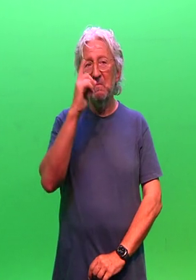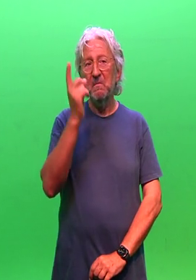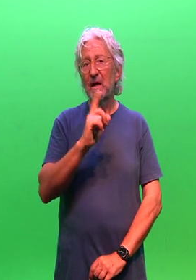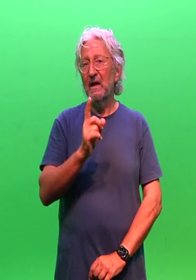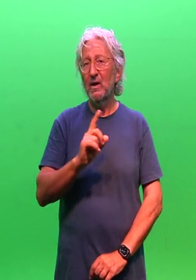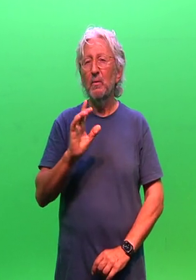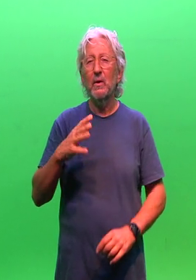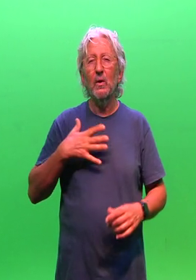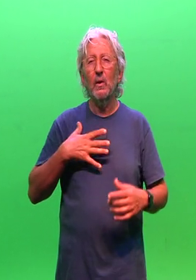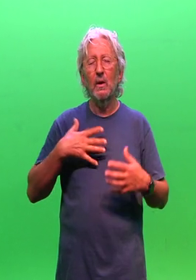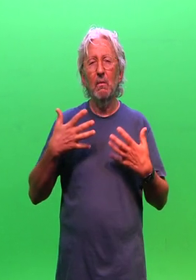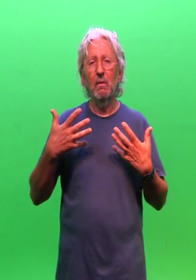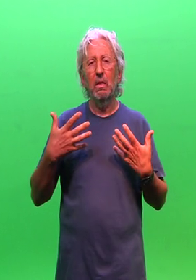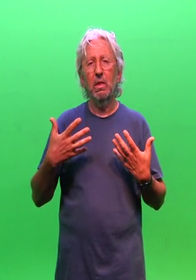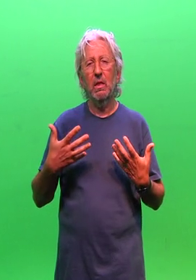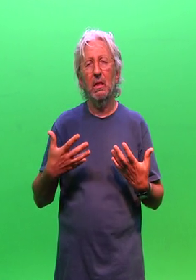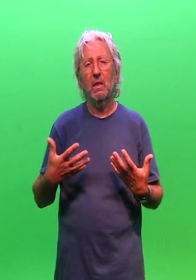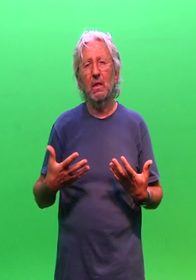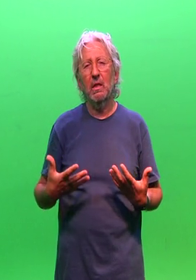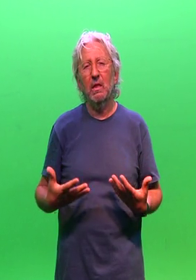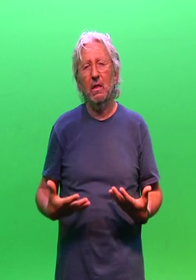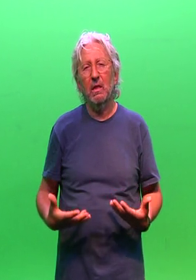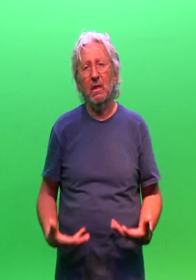No em marejo però sento el cos fluix i fatigat.